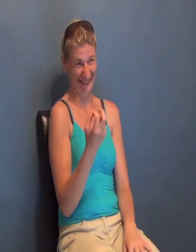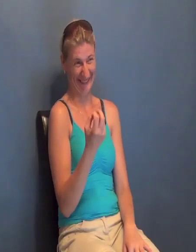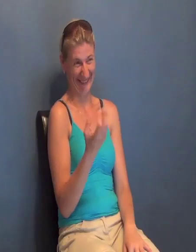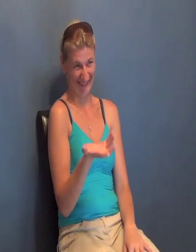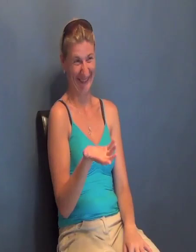Tak, tak.